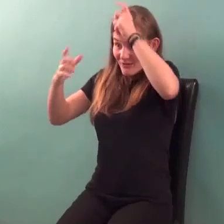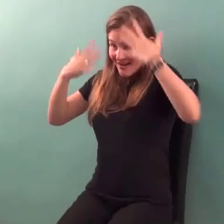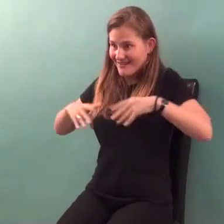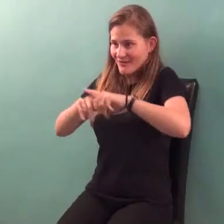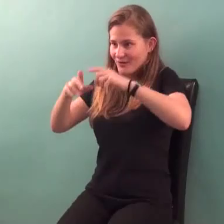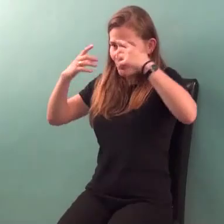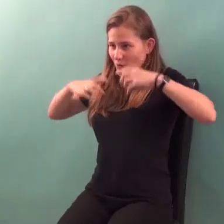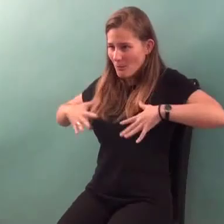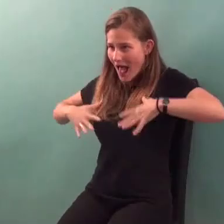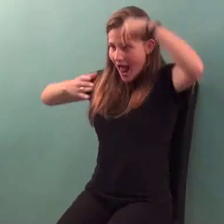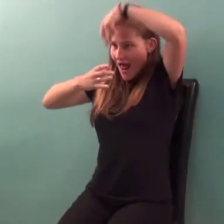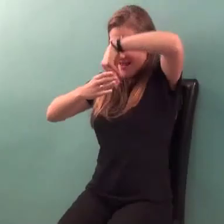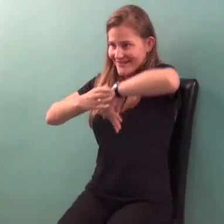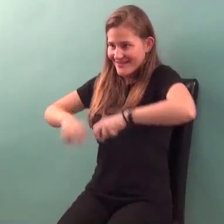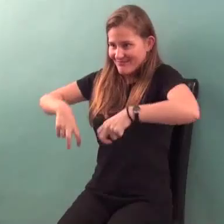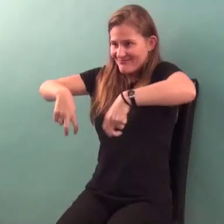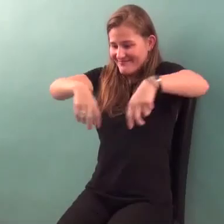Tylko ubranie, a w nim jest zając i skacze.